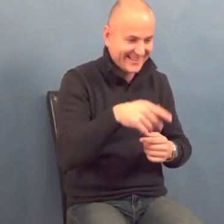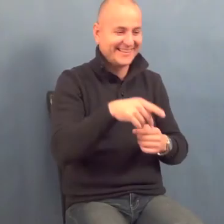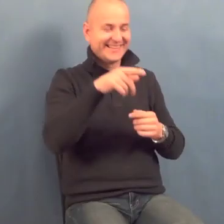Dobra.